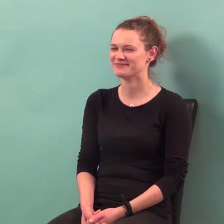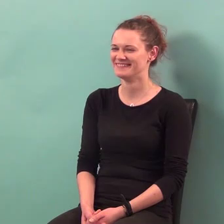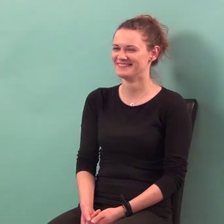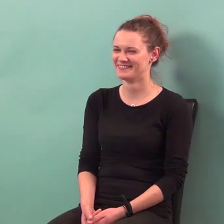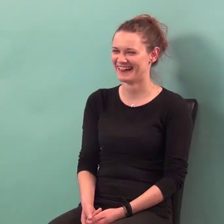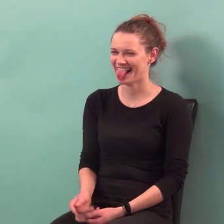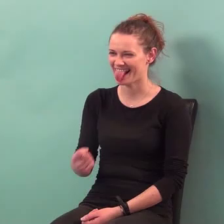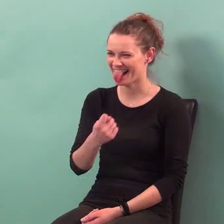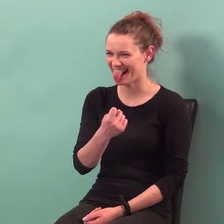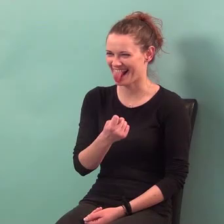Figa.